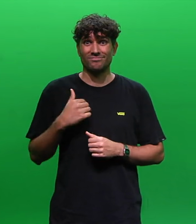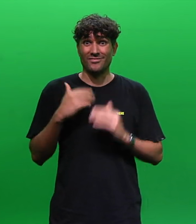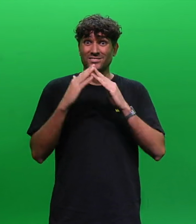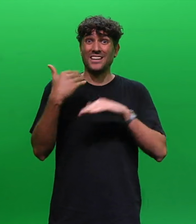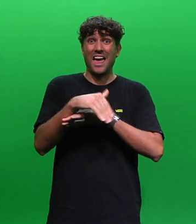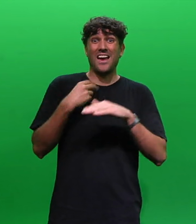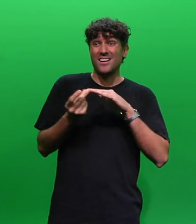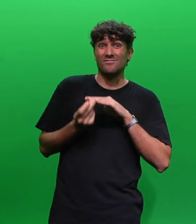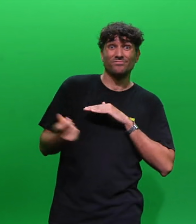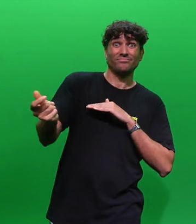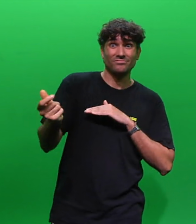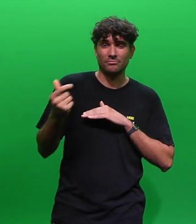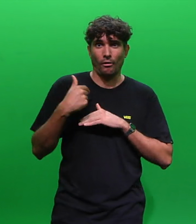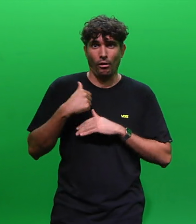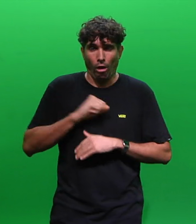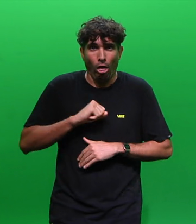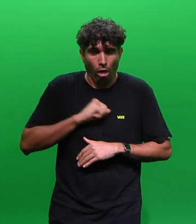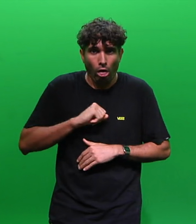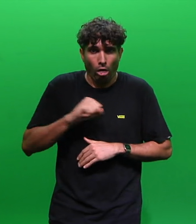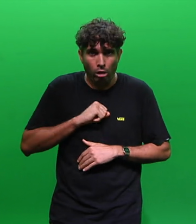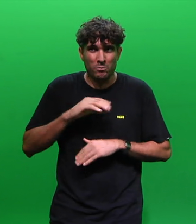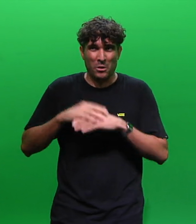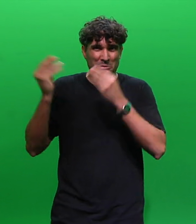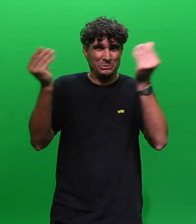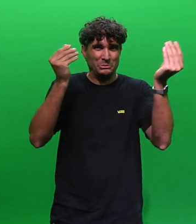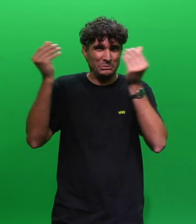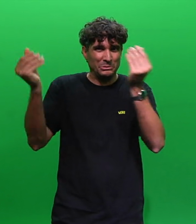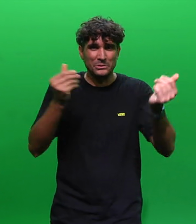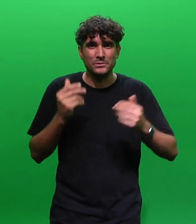Quan surto de casa tusso molt, per l'aire que hi ha.